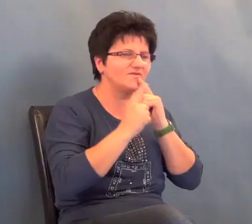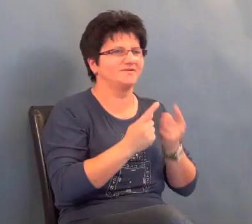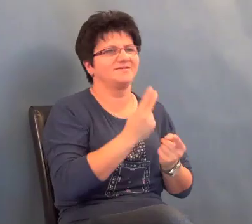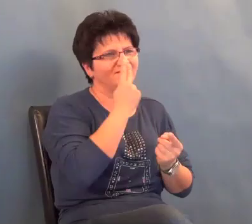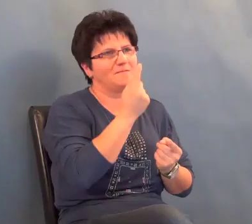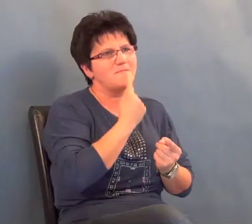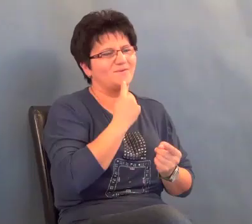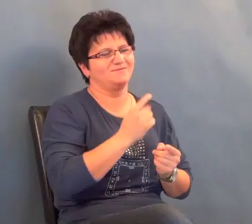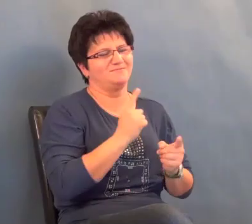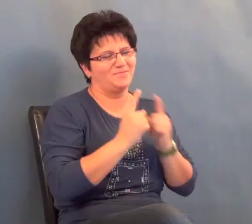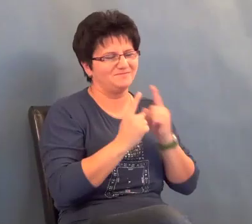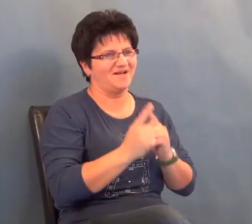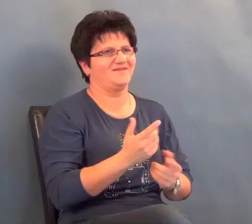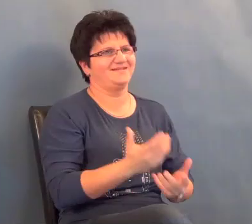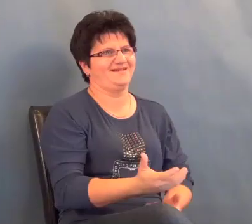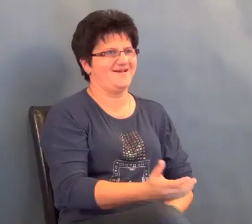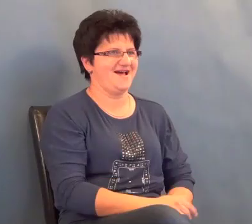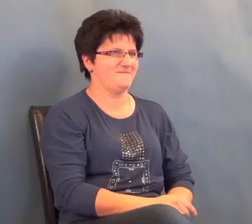Mało się widzimy, więc chcę porozmawiać.